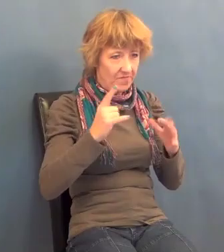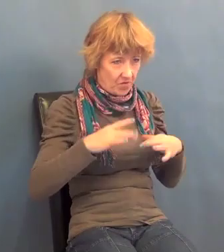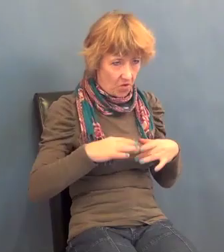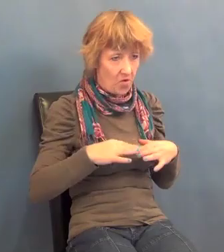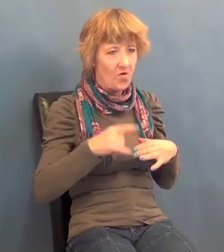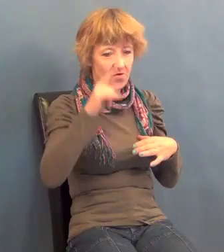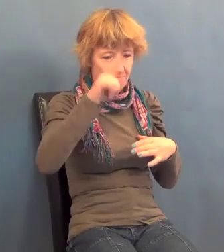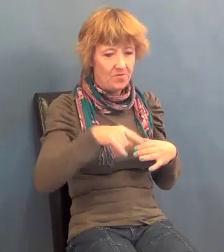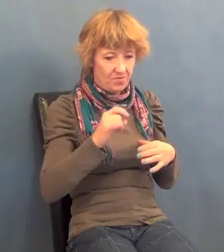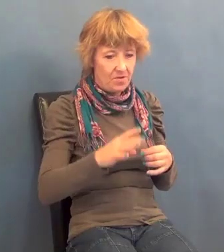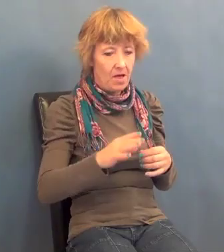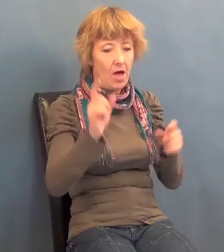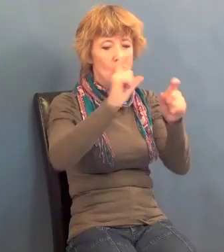Siódmego, tak, wolne.